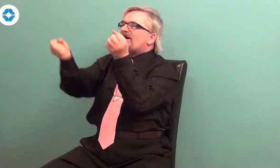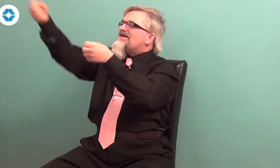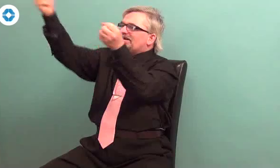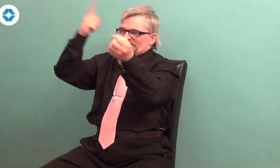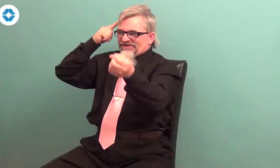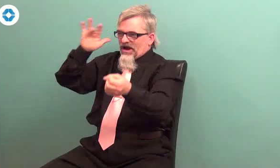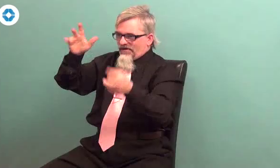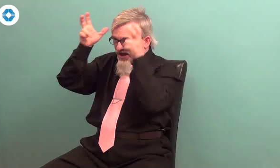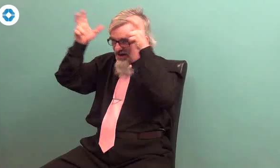Wiesz, to były rogi jelenia.